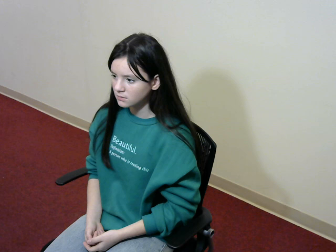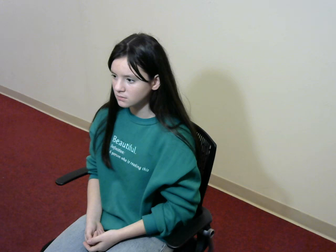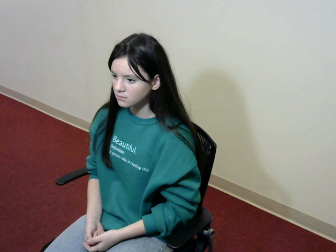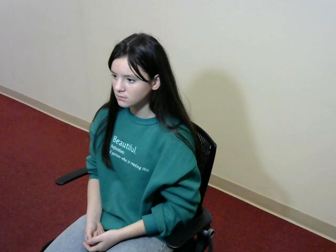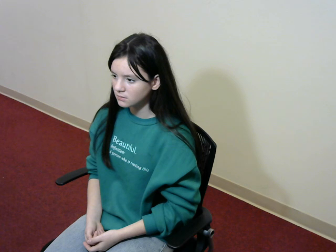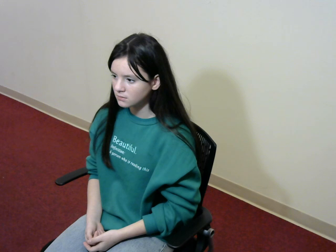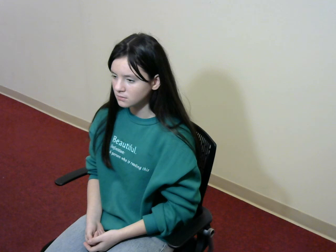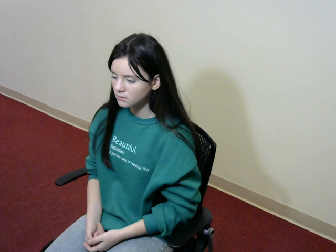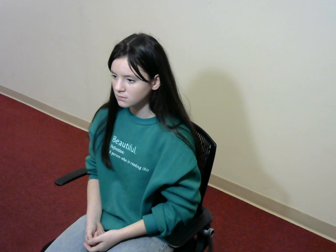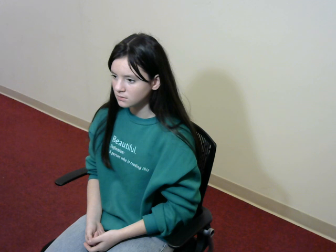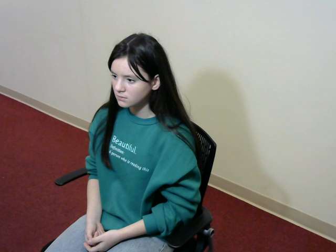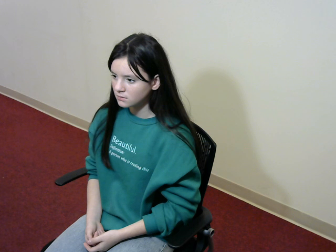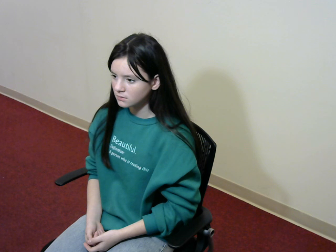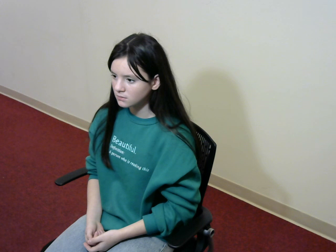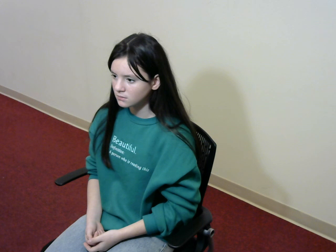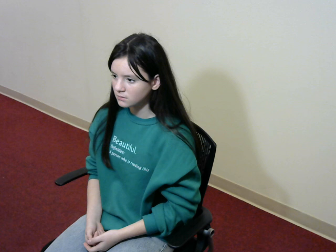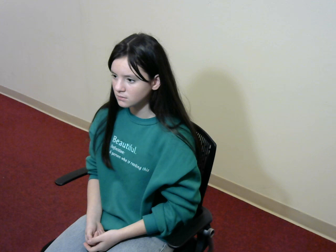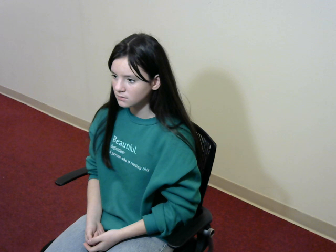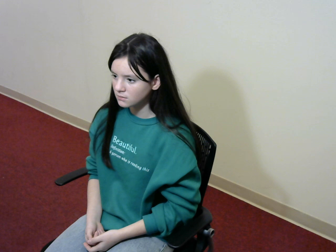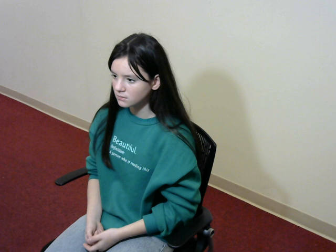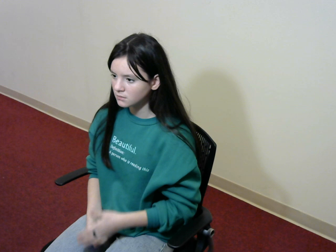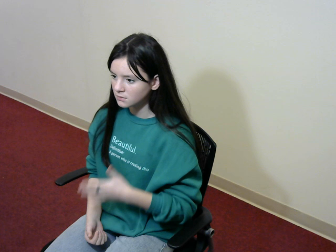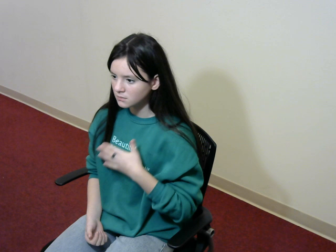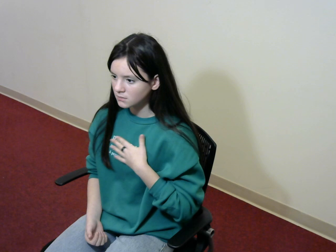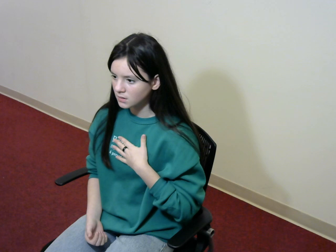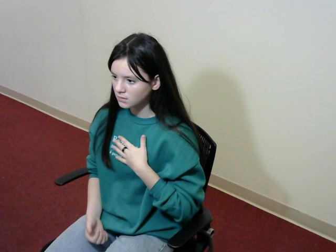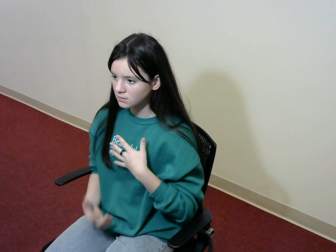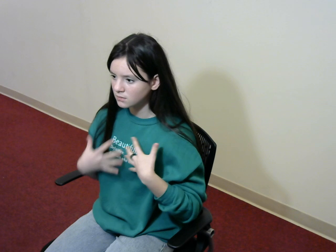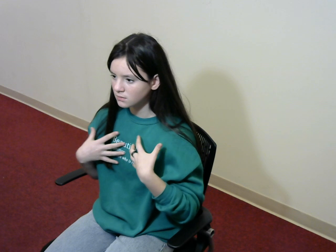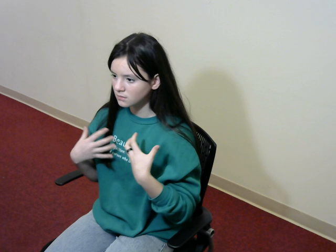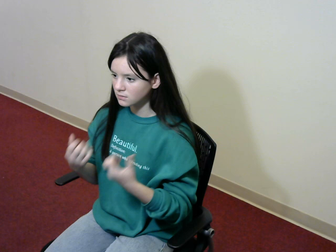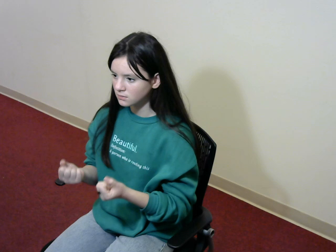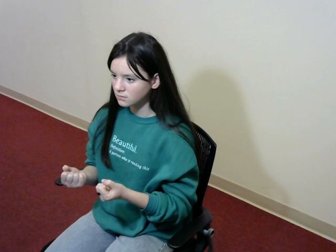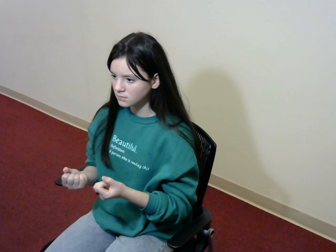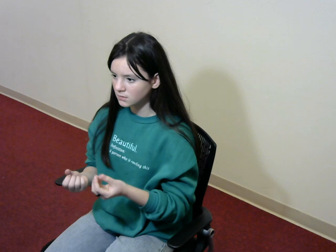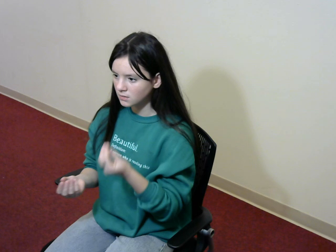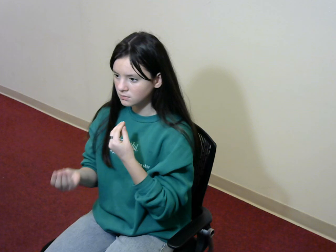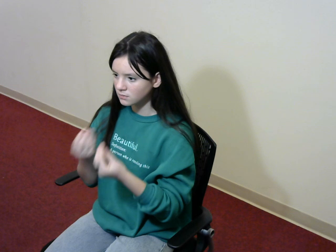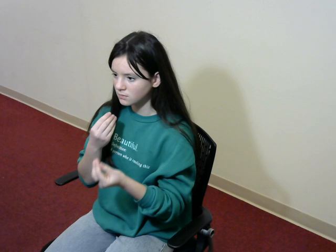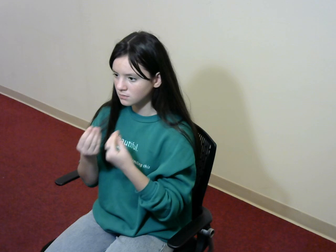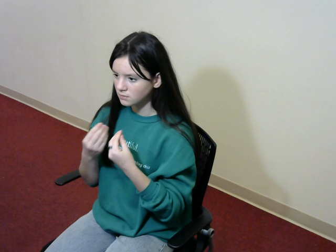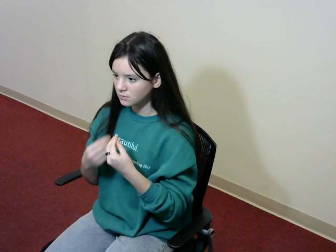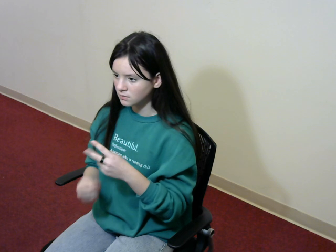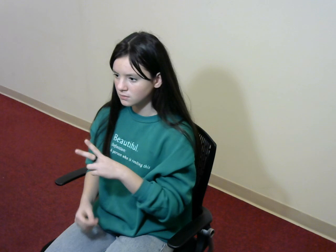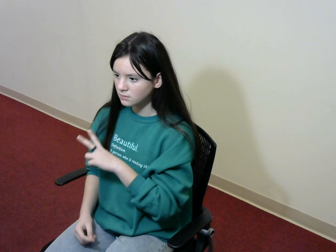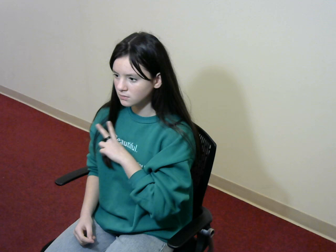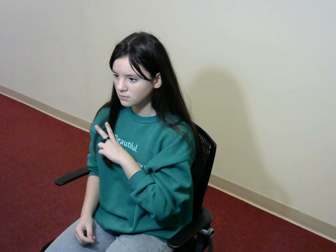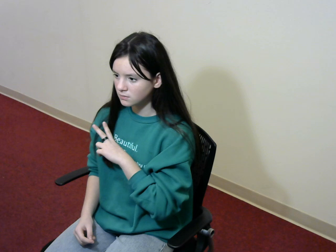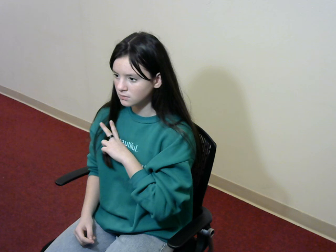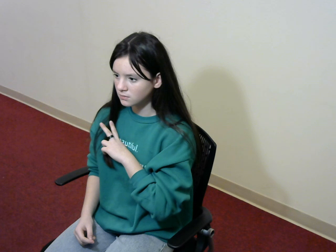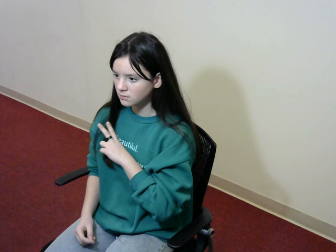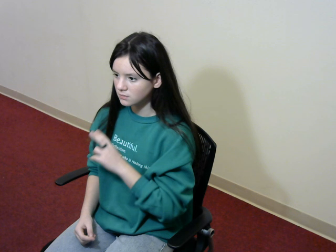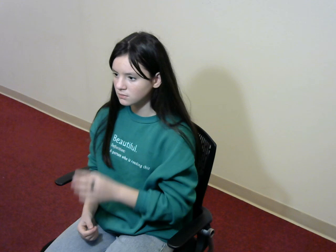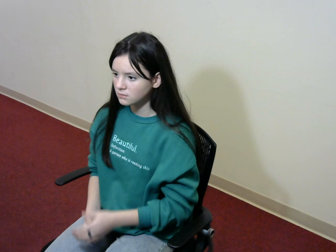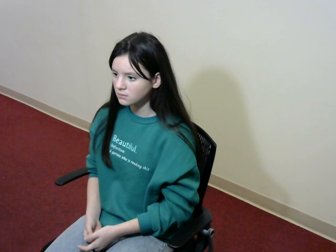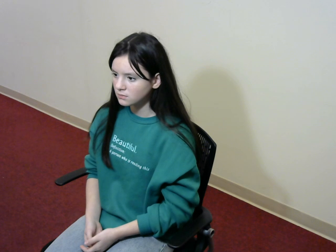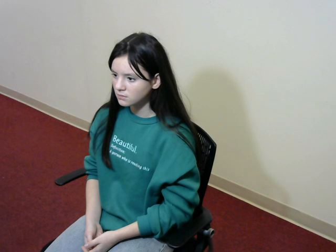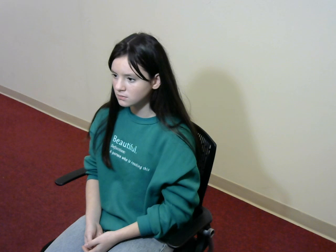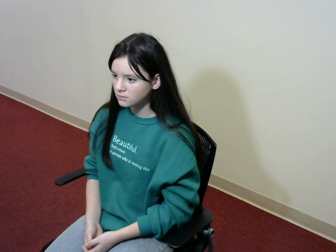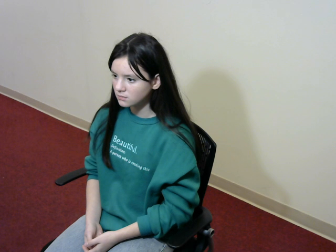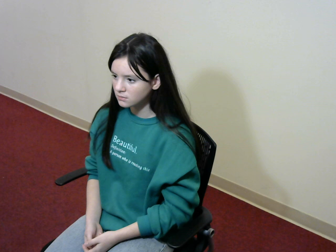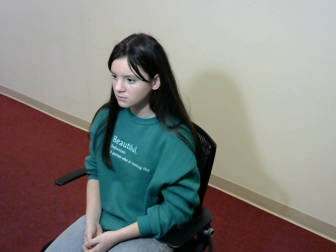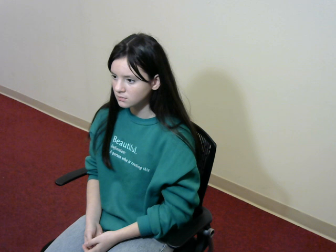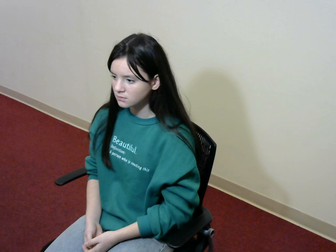Mən sağlam qidalanmağı sevirəm